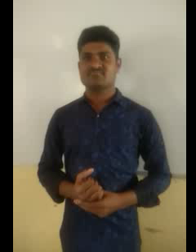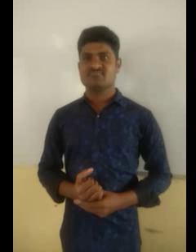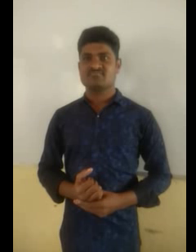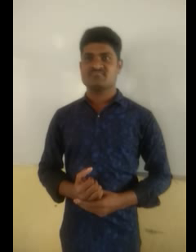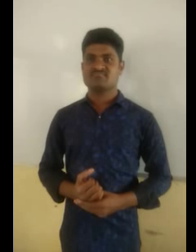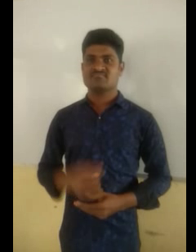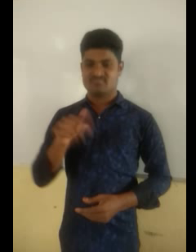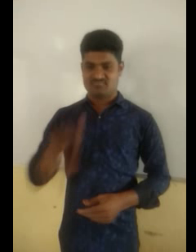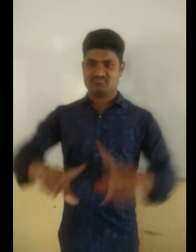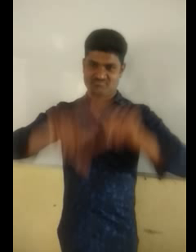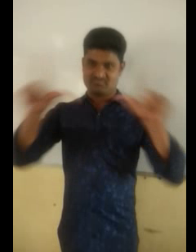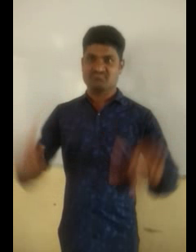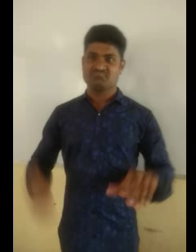This place is beautiful